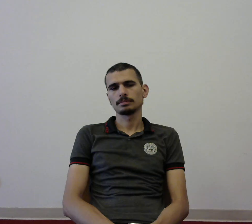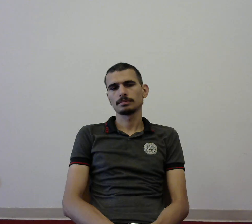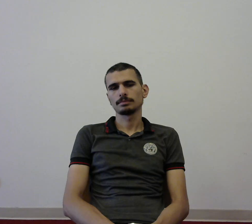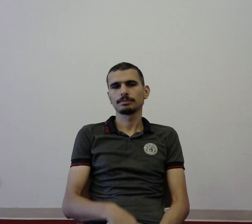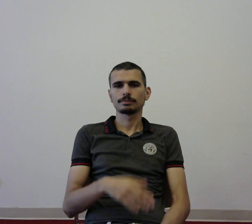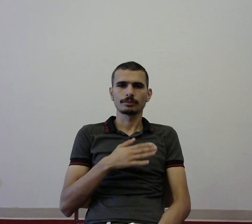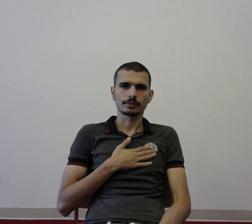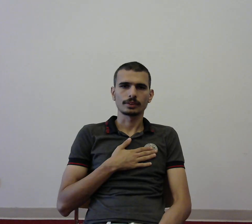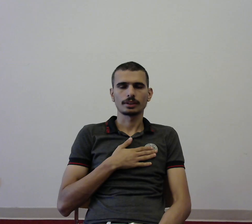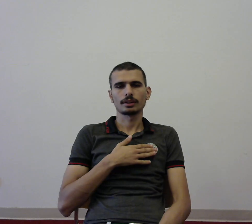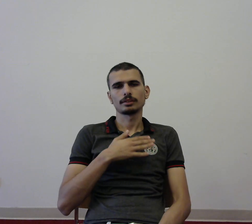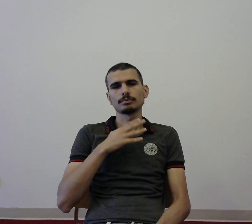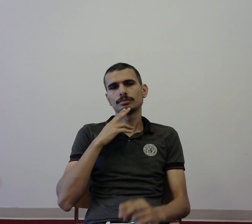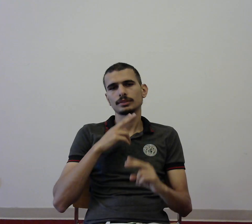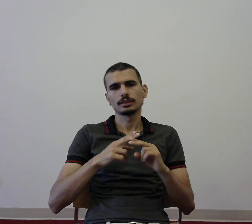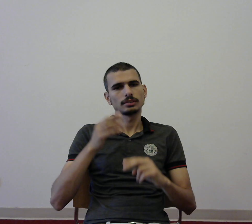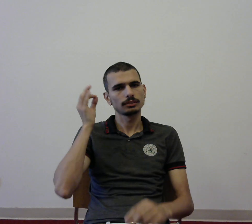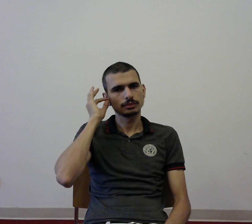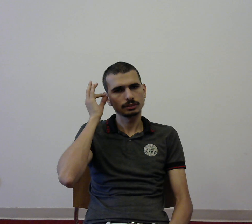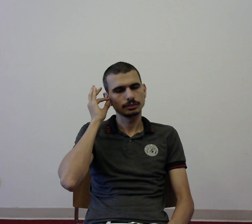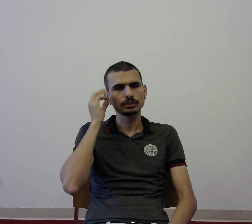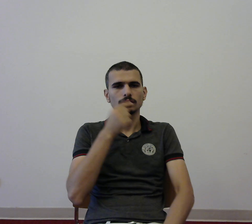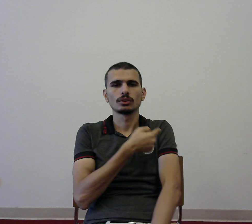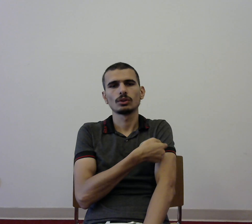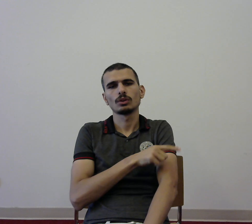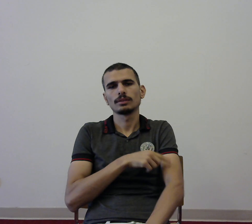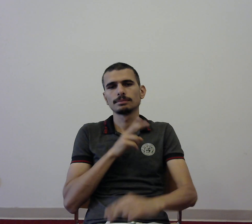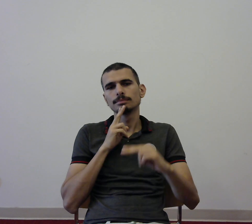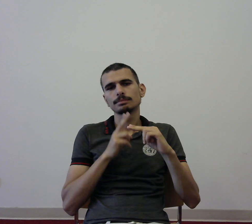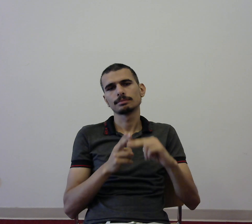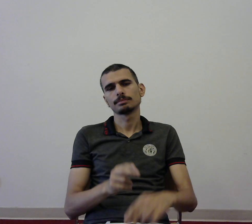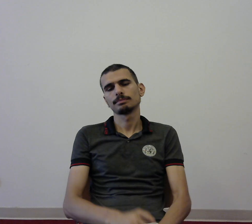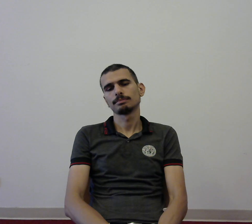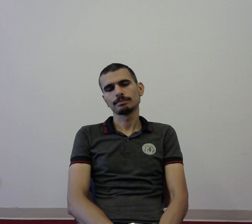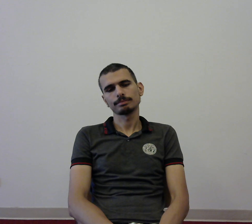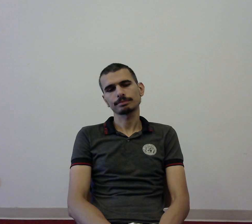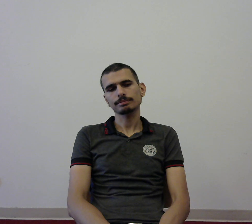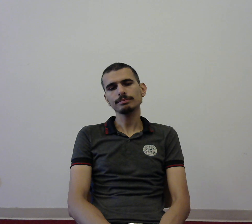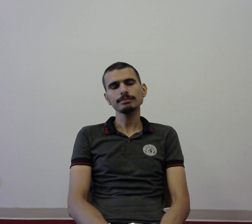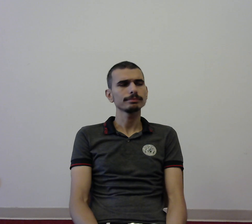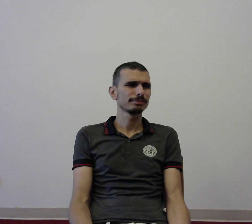Mənim bacım tibb bacısıdır